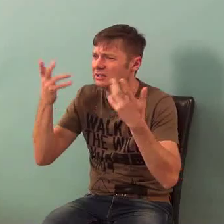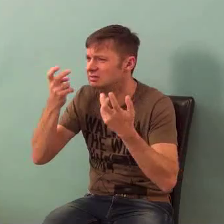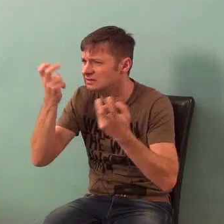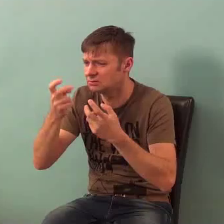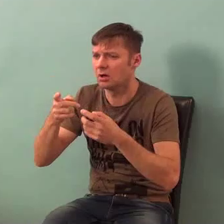Szukają.